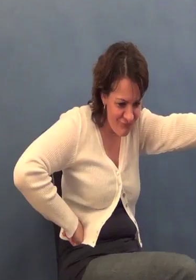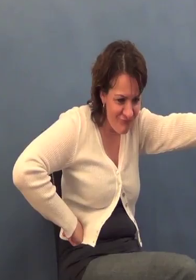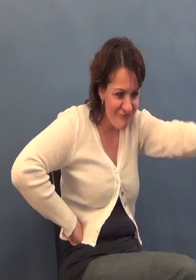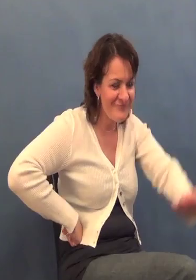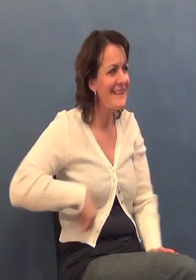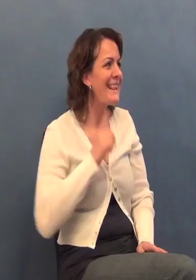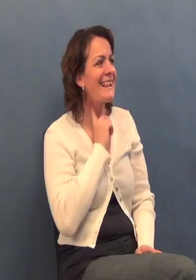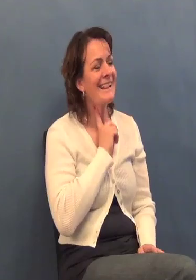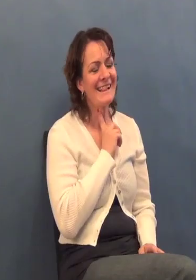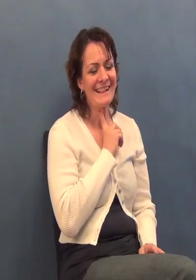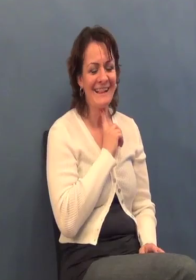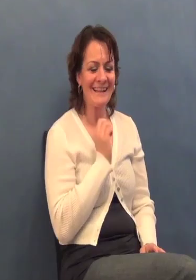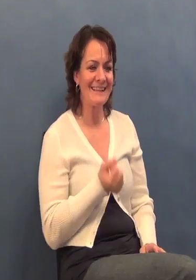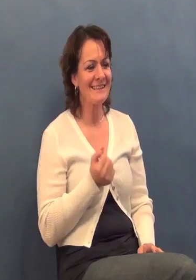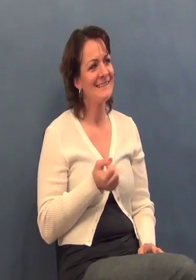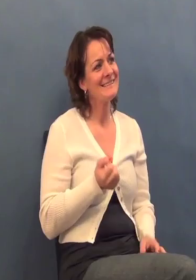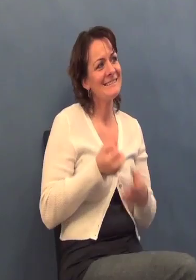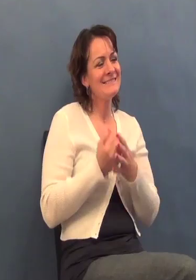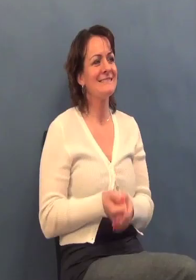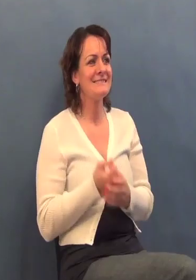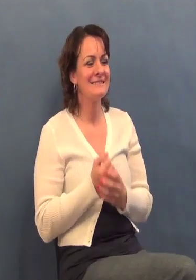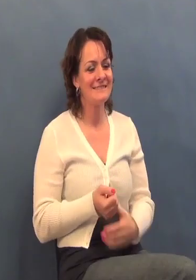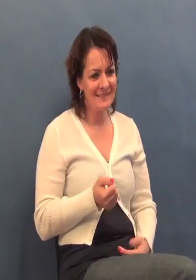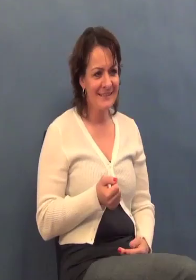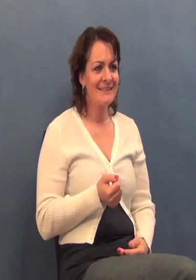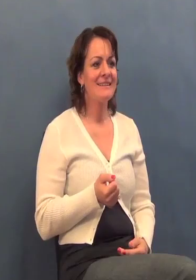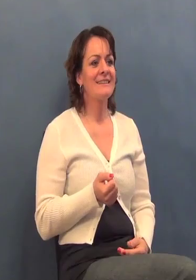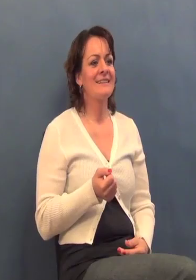Chłopiec jest zmieszany i bawi się kamieniem.